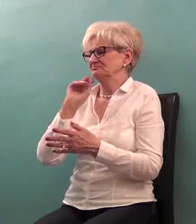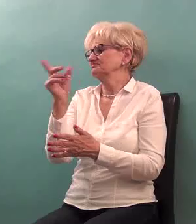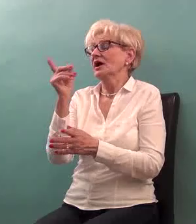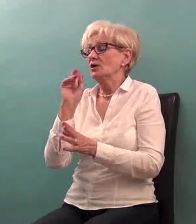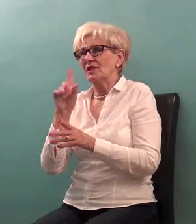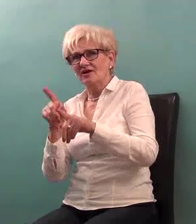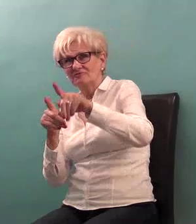Chłopak pokazuje coś policjantowi palcem.